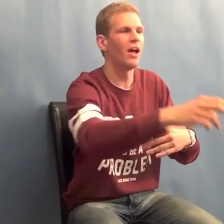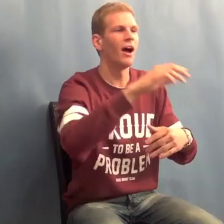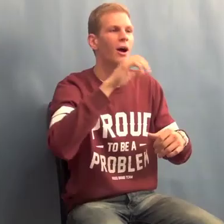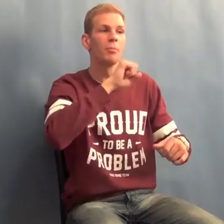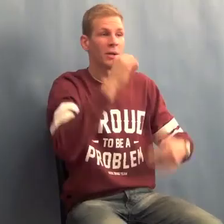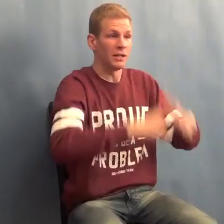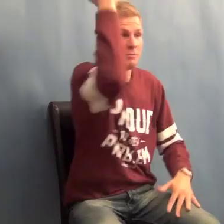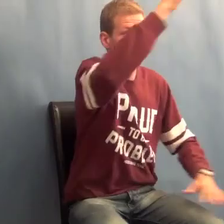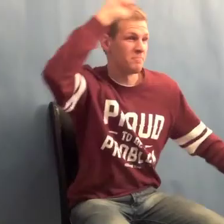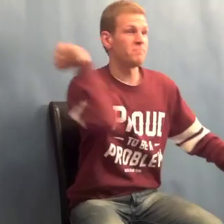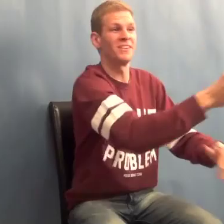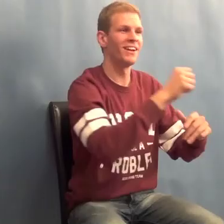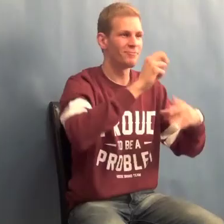Babcia biegła za kotem i groziła mu kijem.